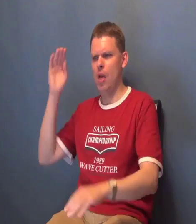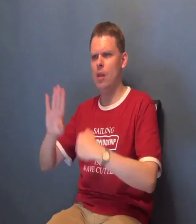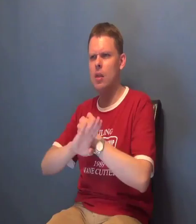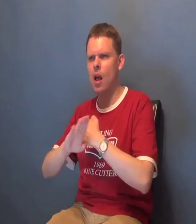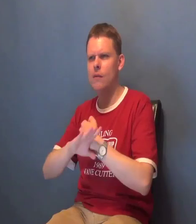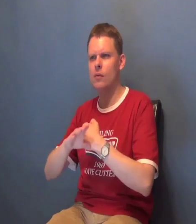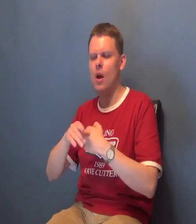Bo jest drewniana.